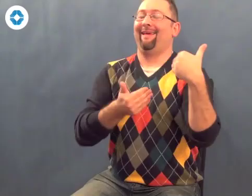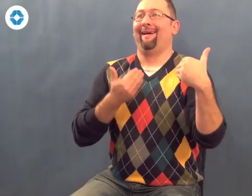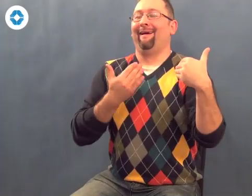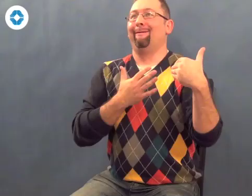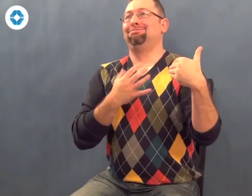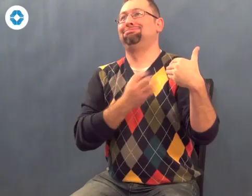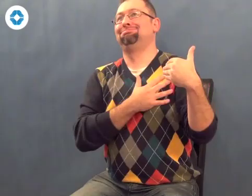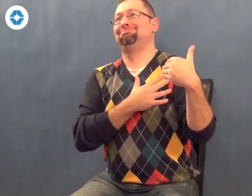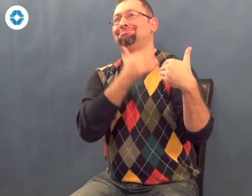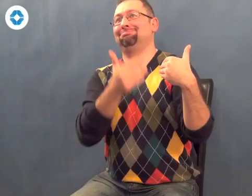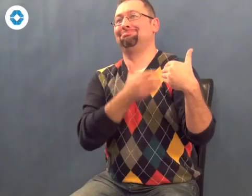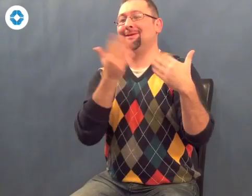Ulżyło mu i głaszcze psa.